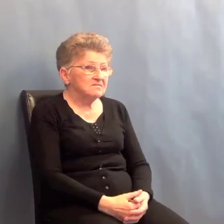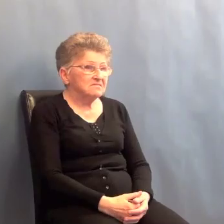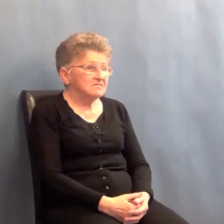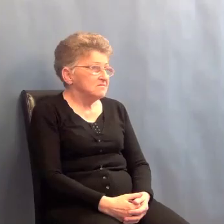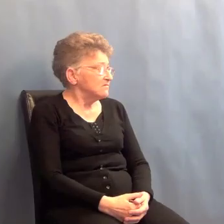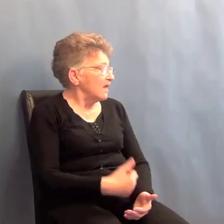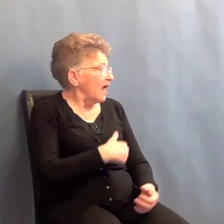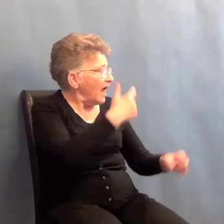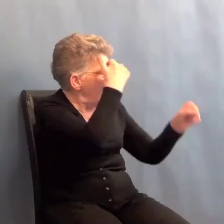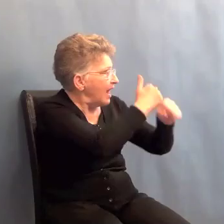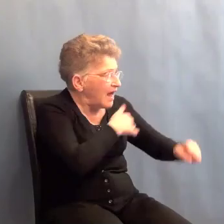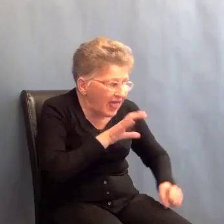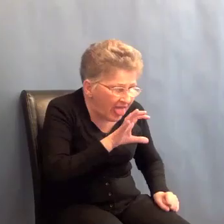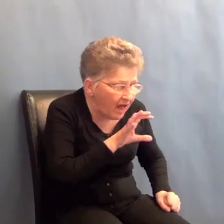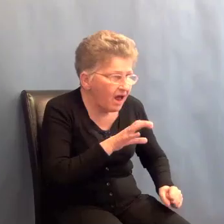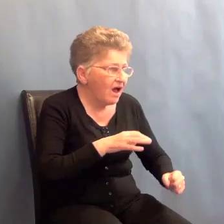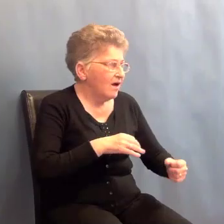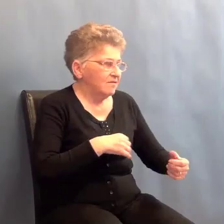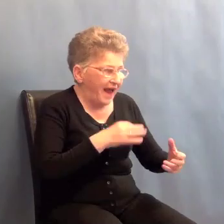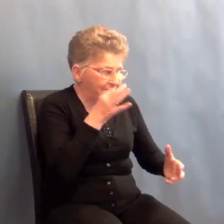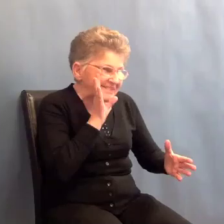Ja durna oglądałam, lepiej było tak samo.